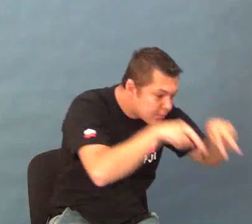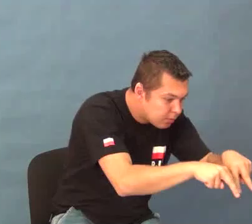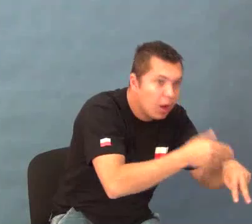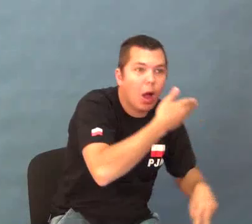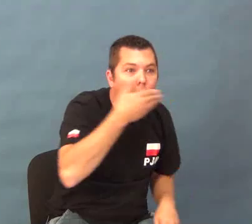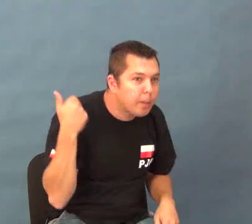Nie ma tam niczego.